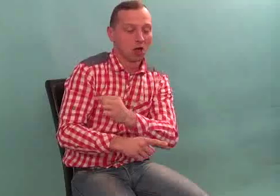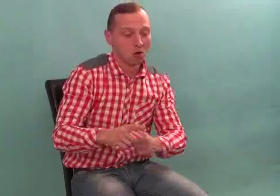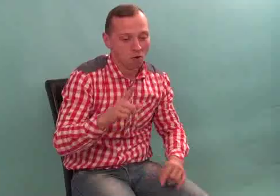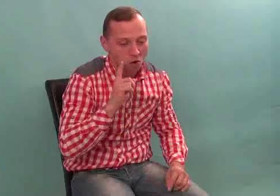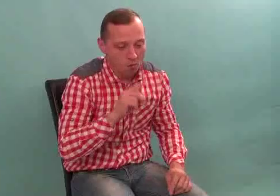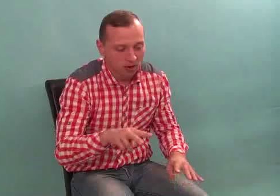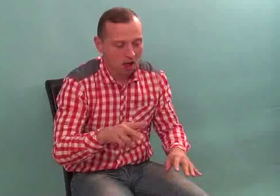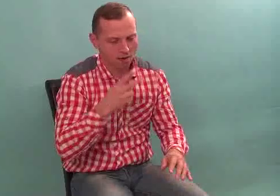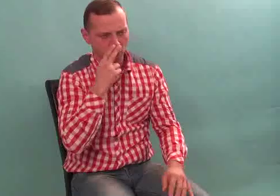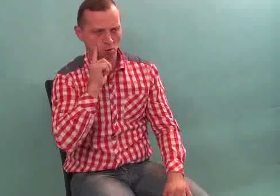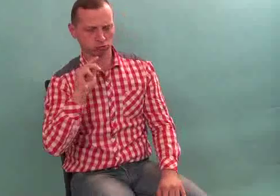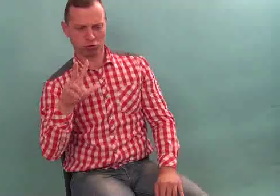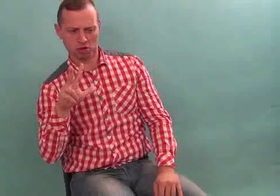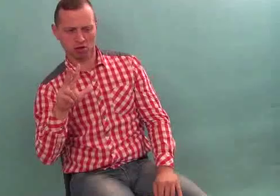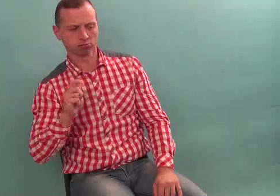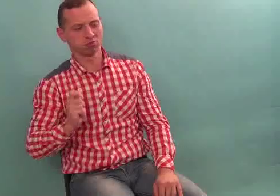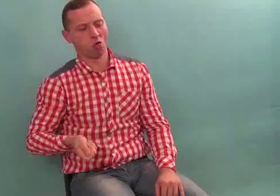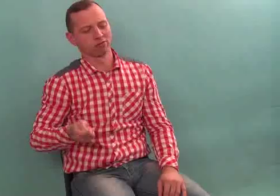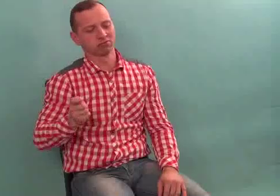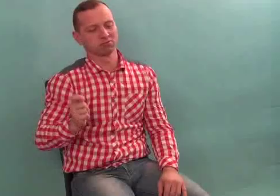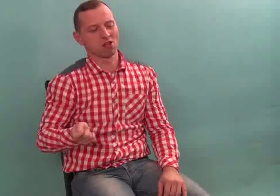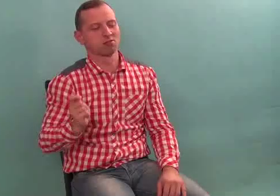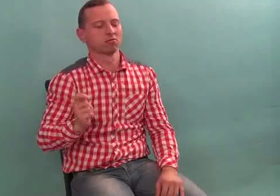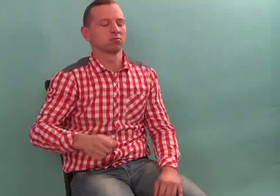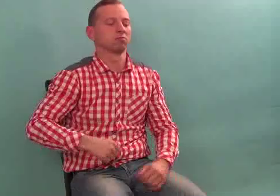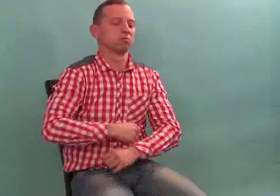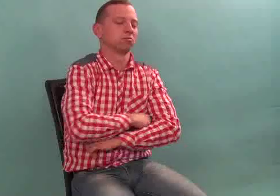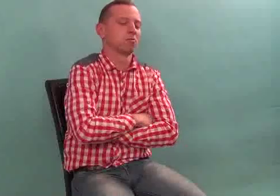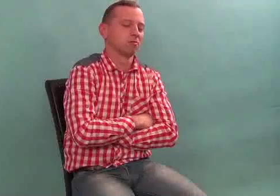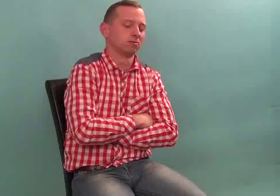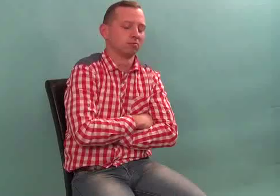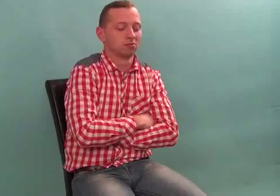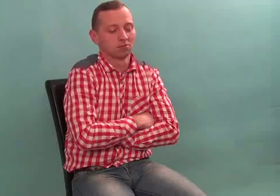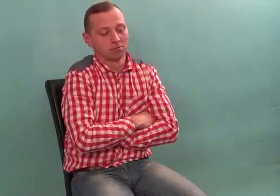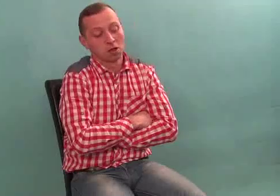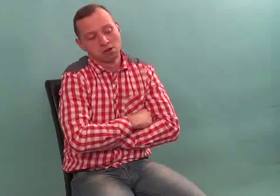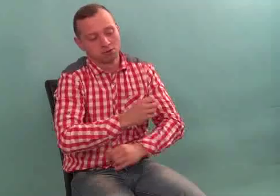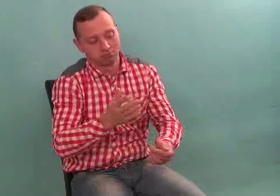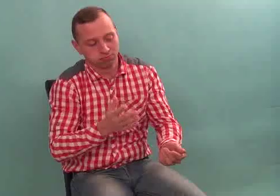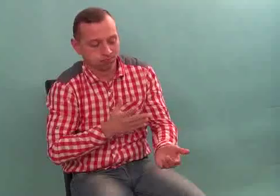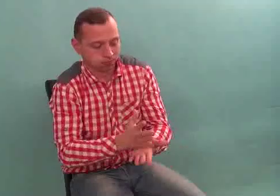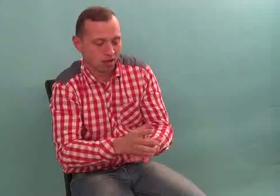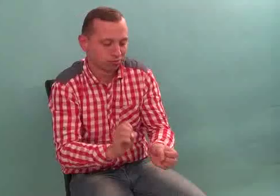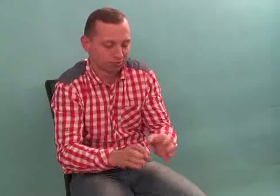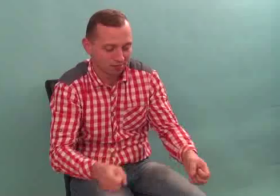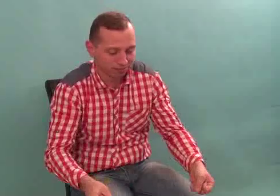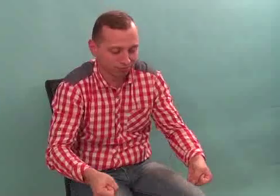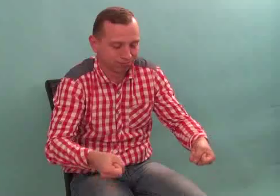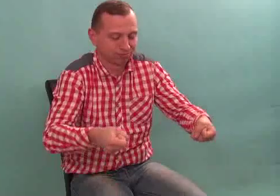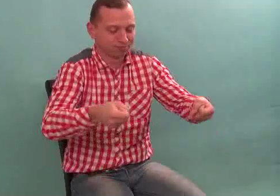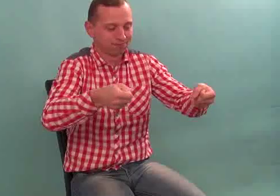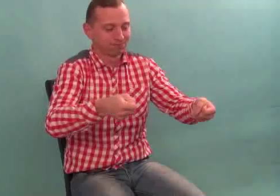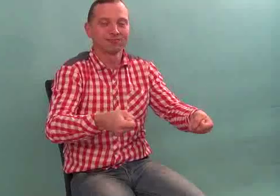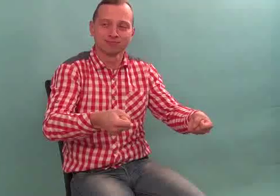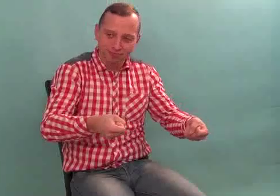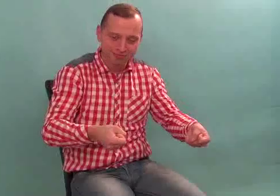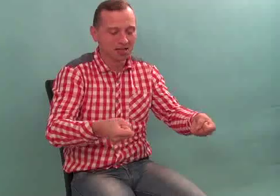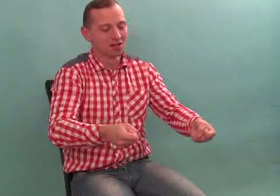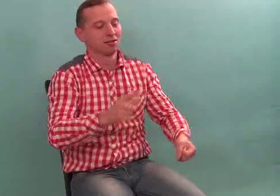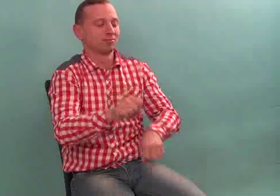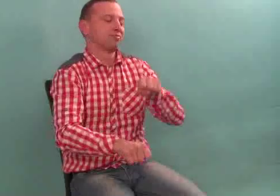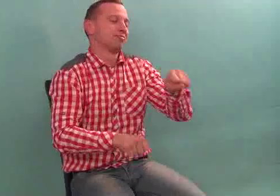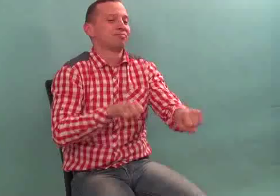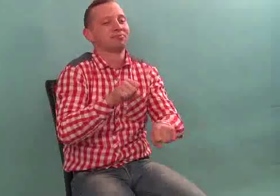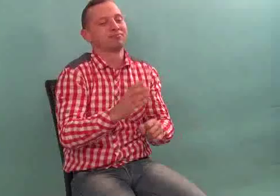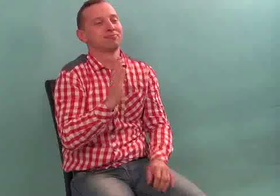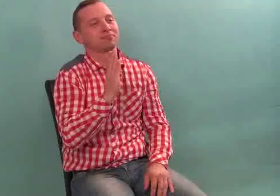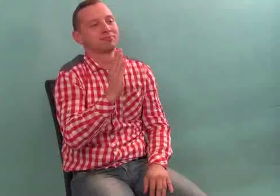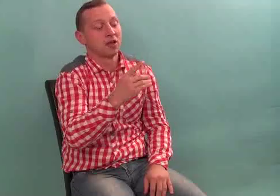Chłopiec widzi trzech chłopaków, jeden odbija piłeczkę, drugi się mu przygląda i zaczynają pomagać mu, pomagają postawić pojemnik na rower, a on im dziękuje i odjeżdża.